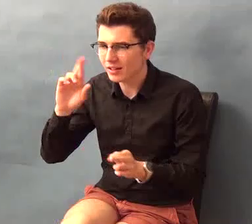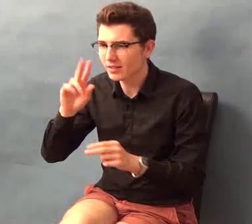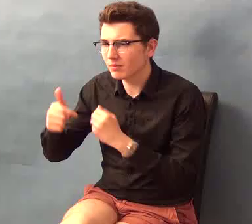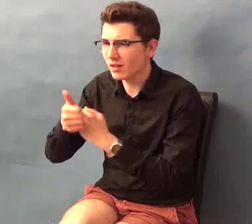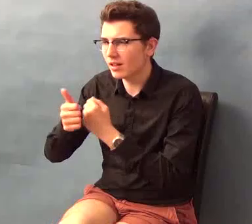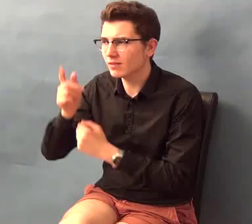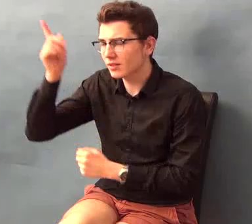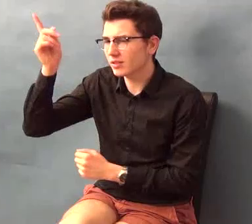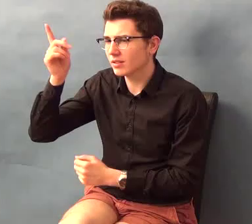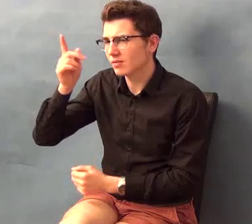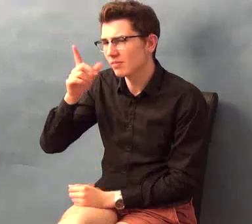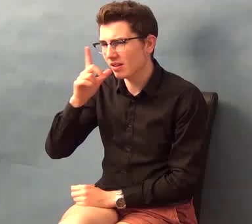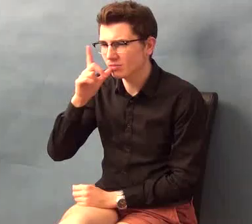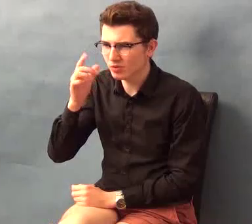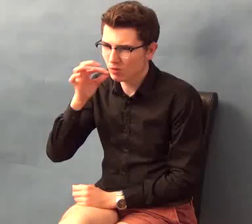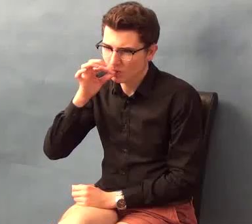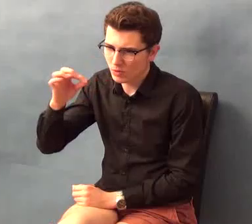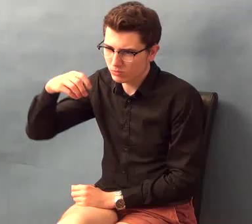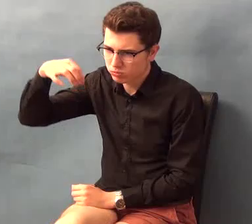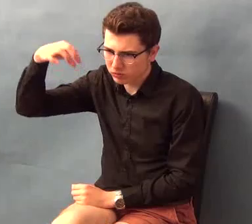Powodem alarmu było palenie marihuany lub papierosa i unoszący się dym.